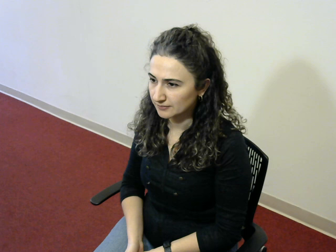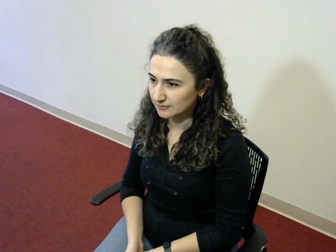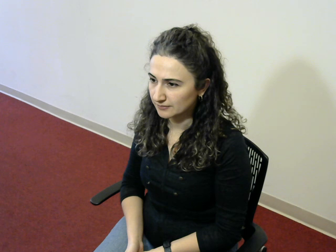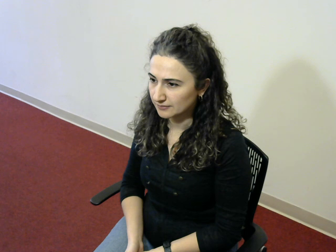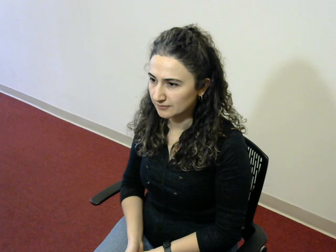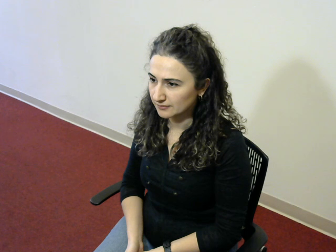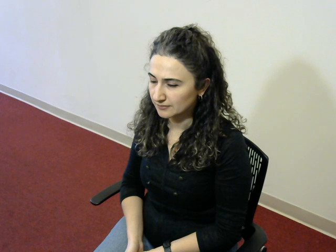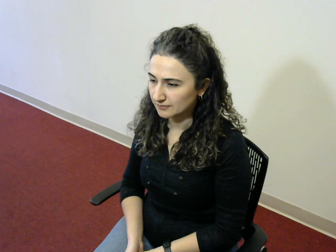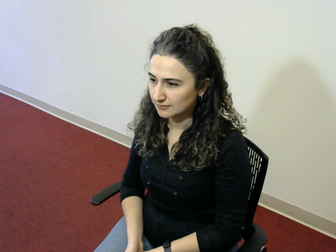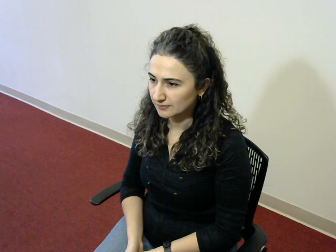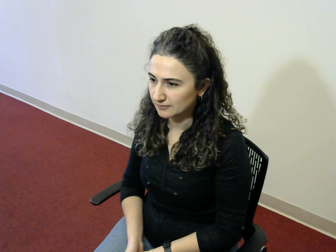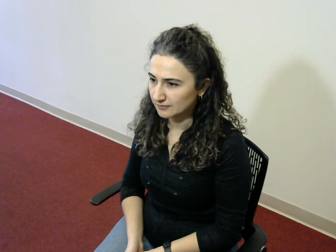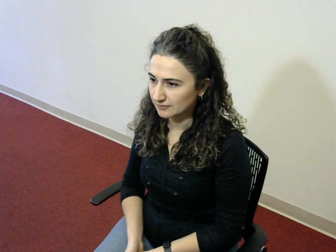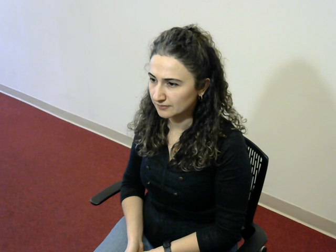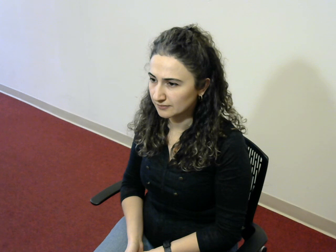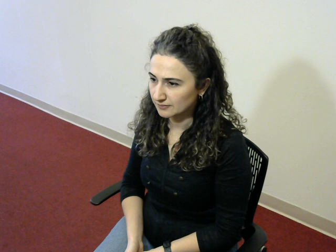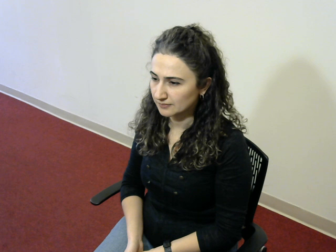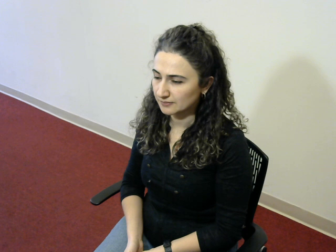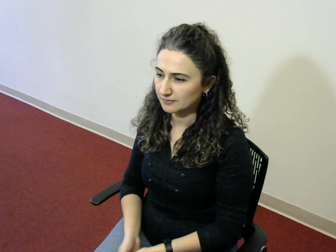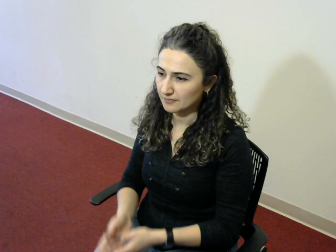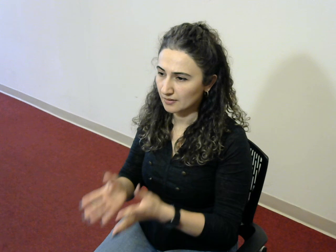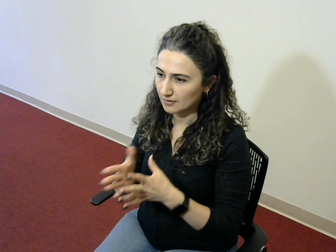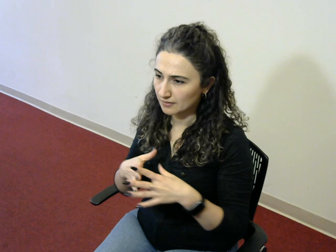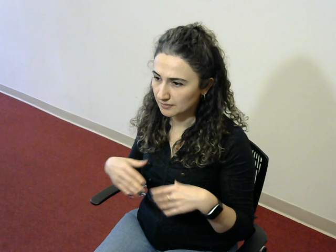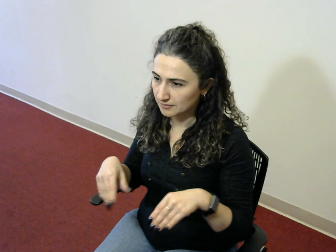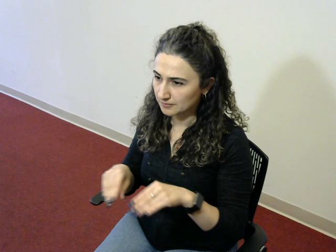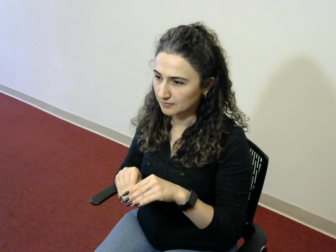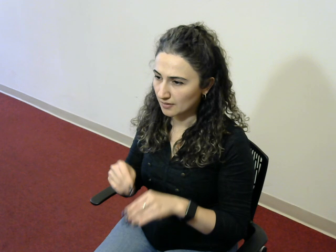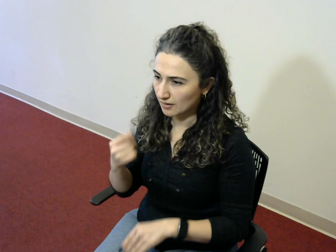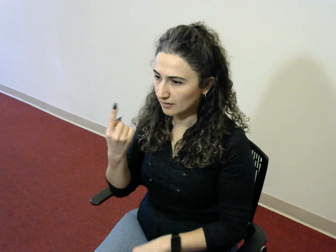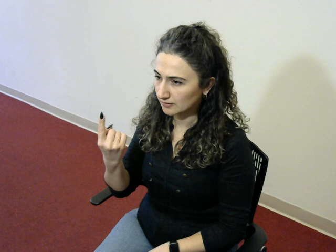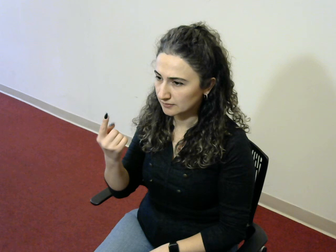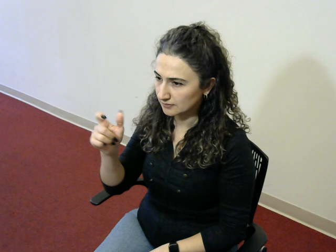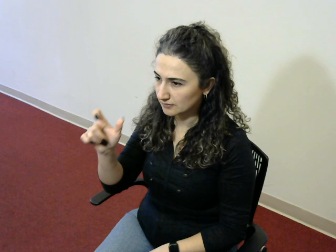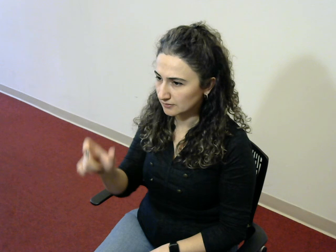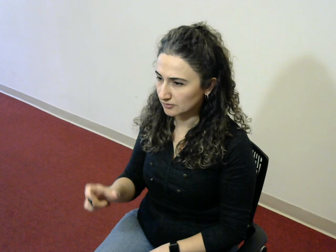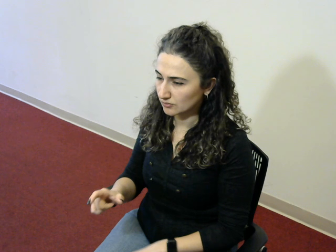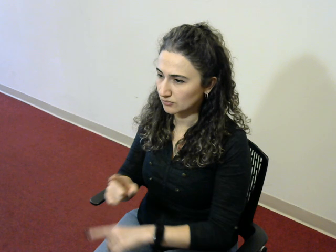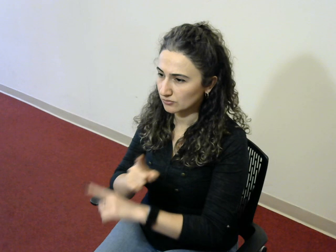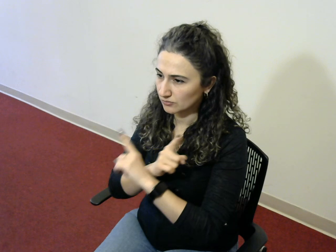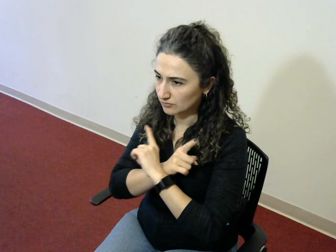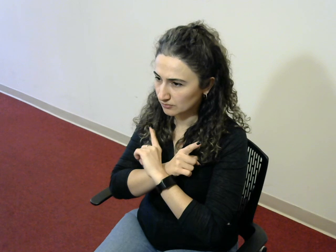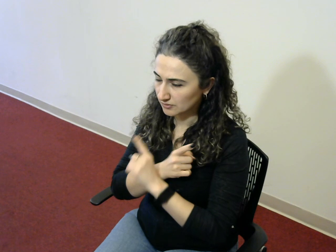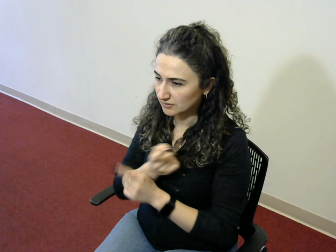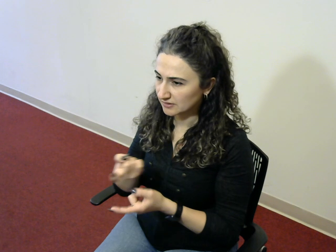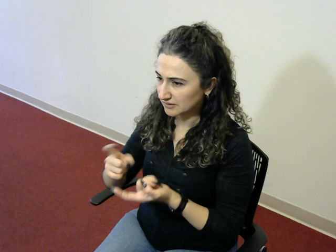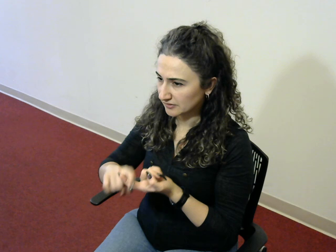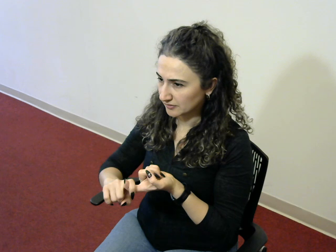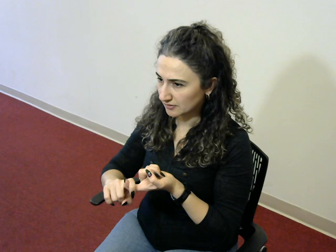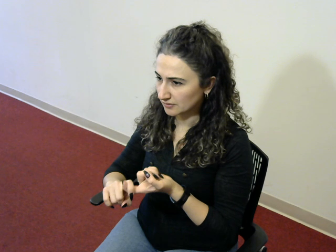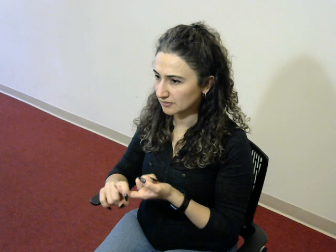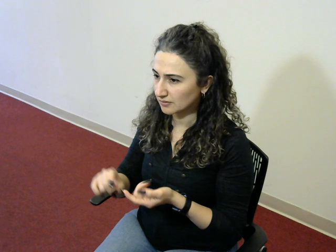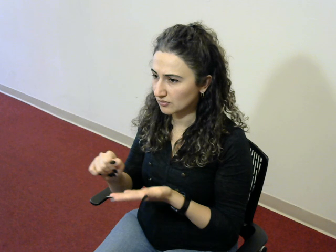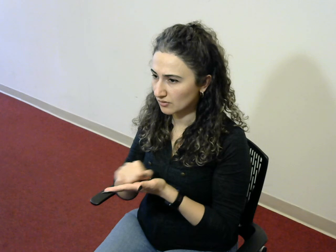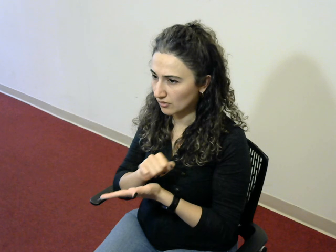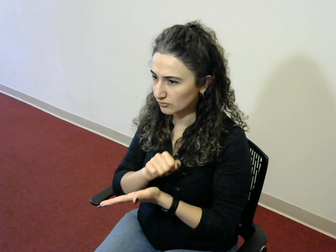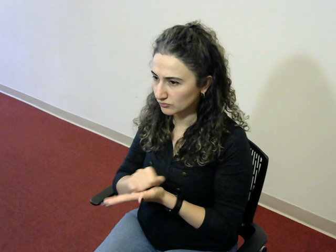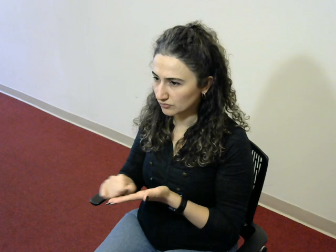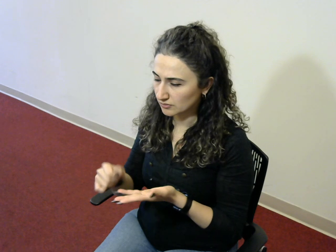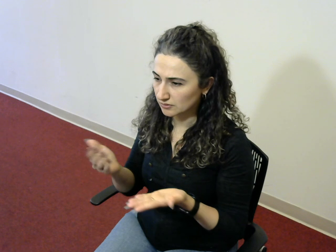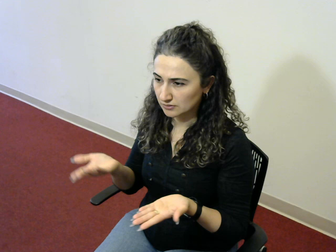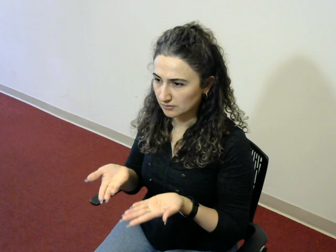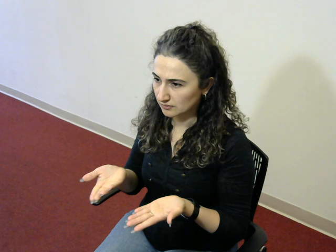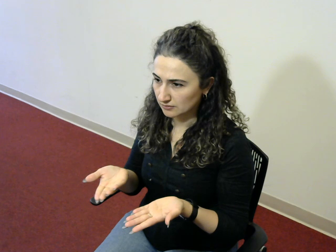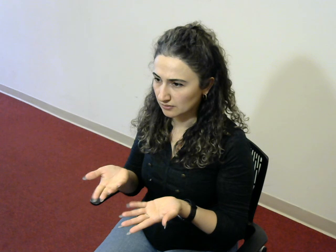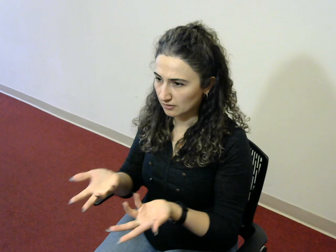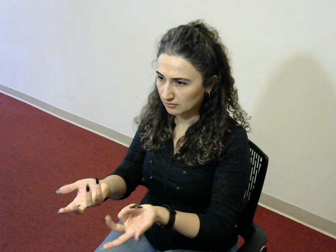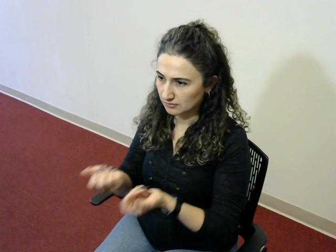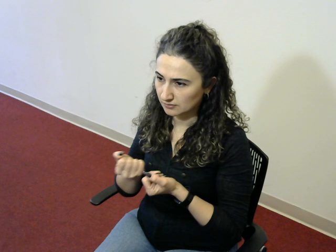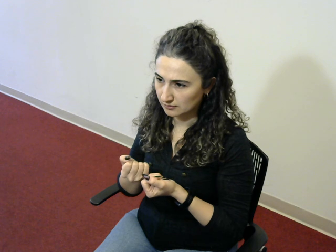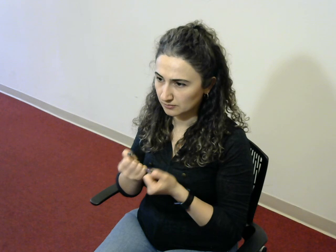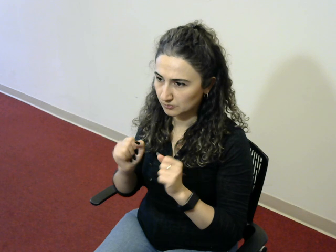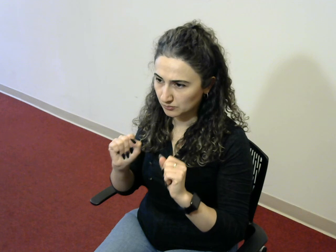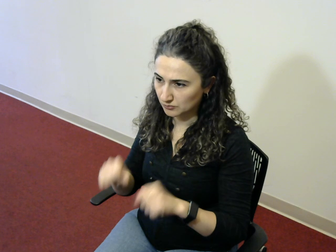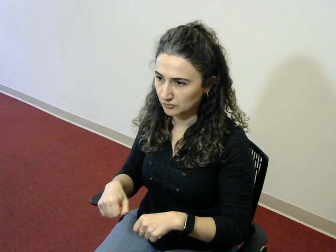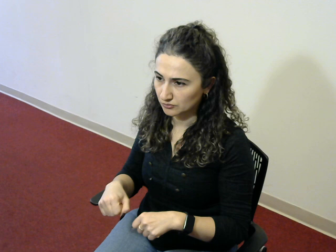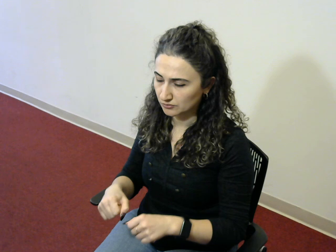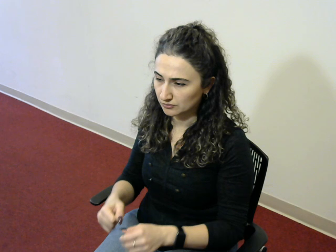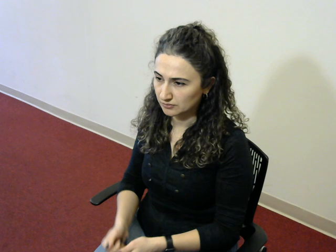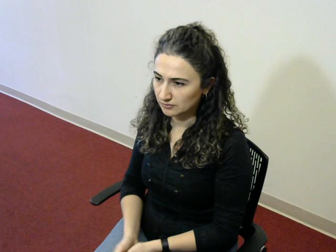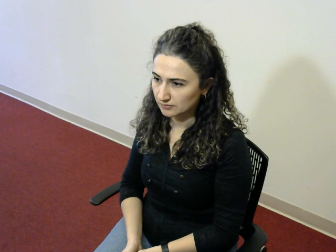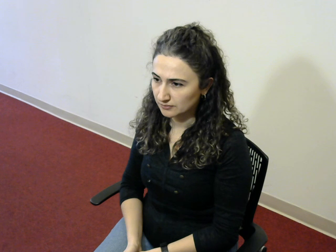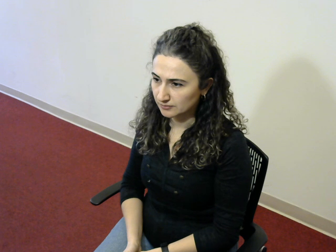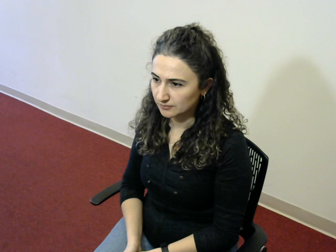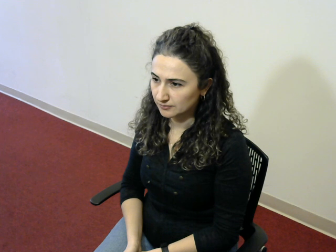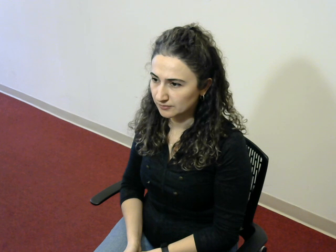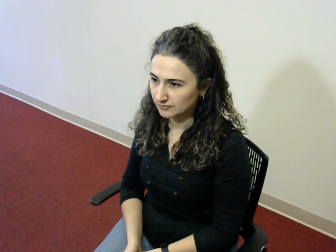Ailədən bir şəxsin ölməsi ilə bağlı sənəd necə almaq olar?